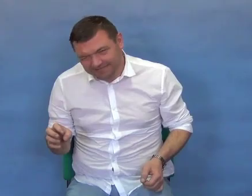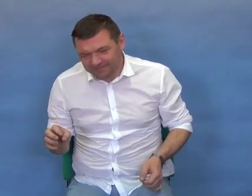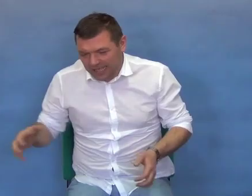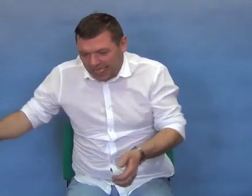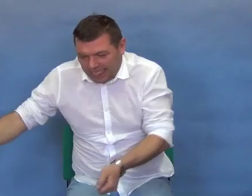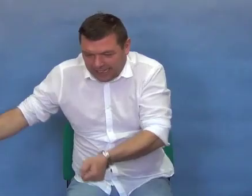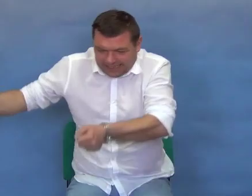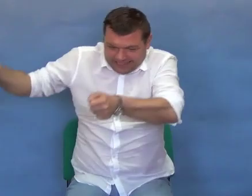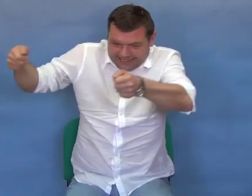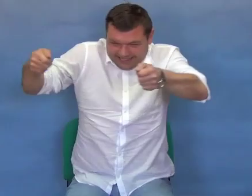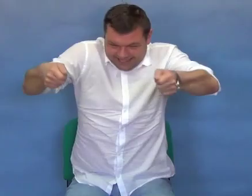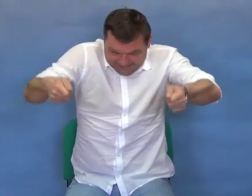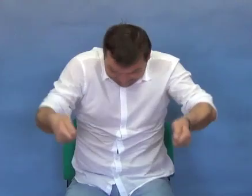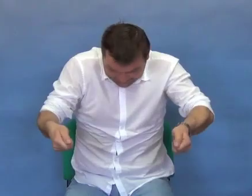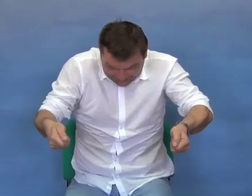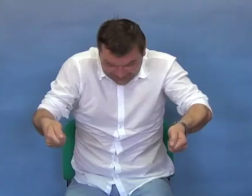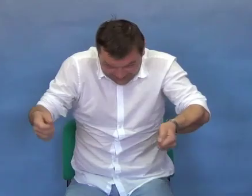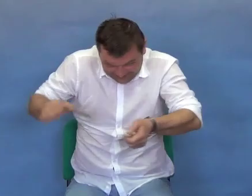Bierze cały kosz i stawia go na rowerze.